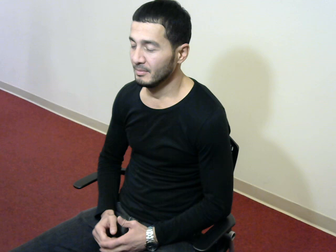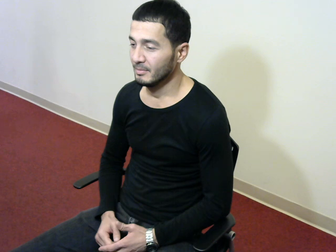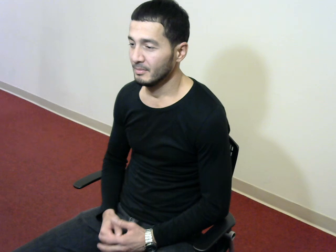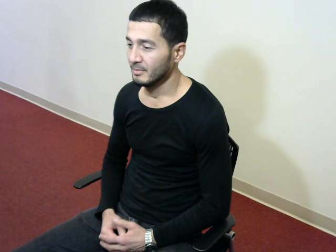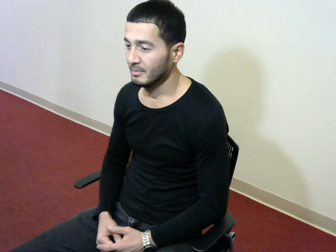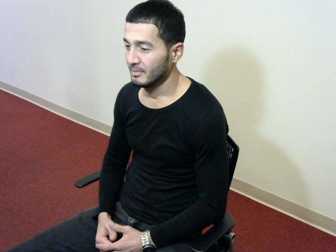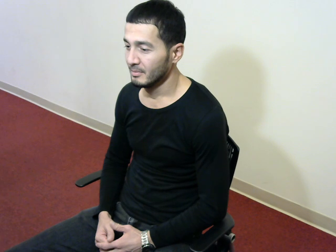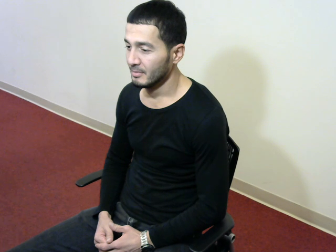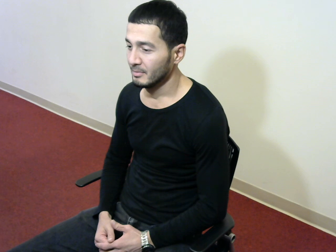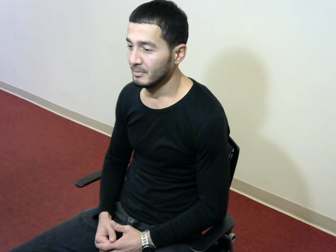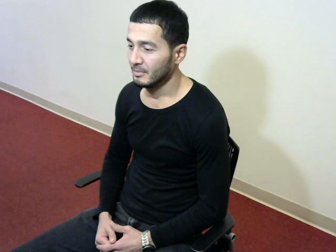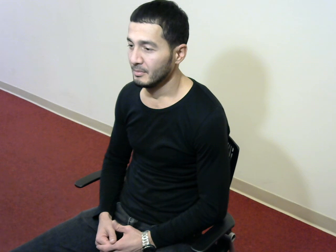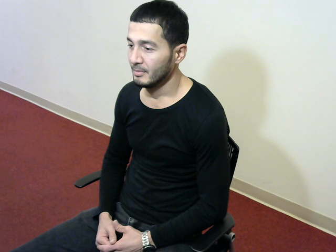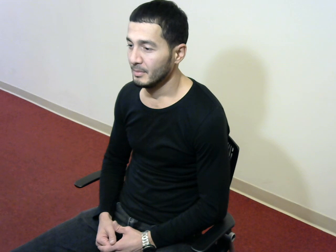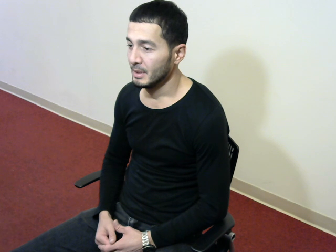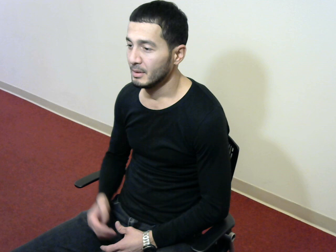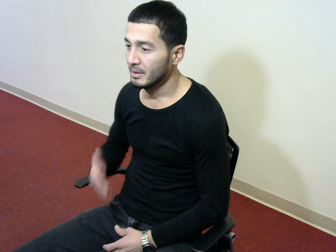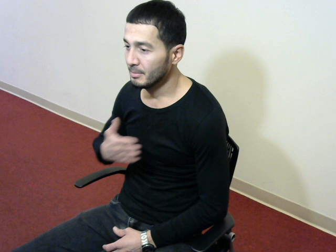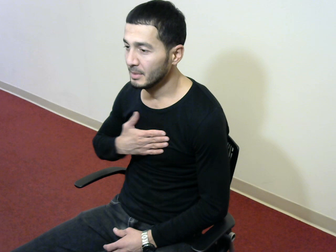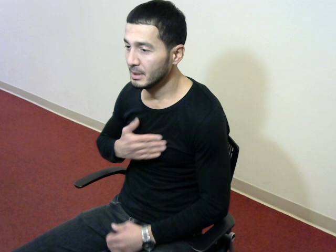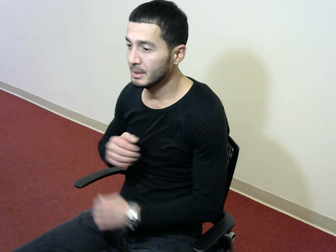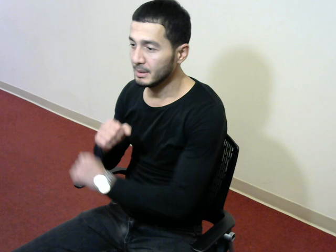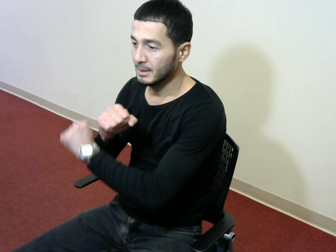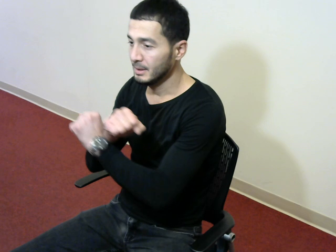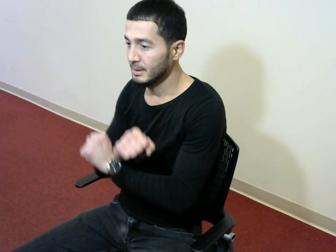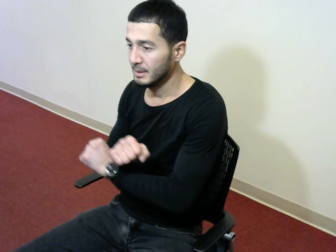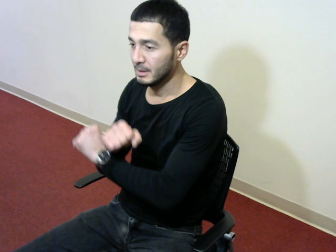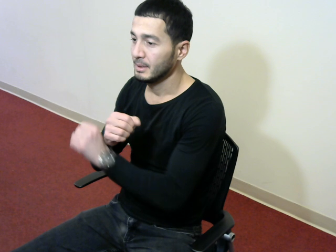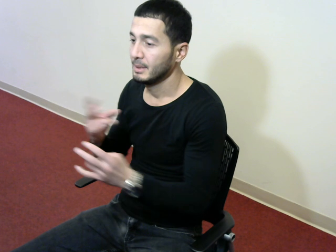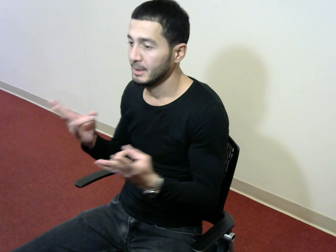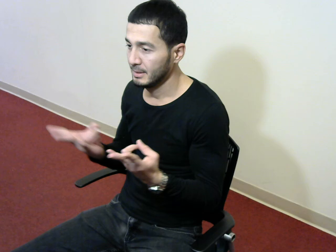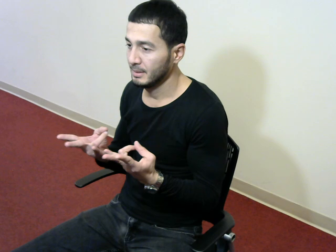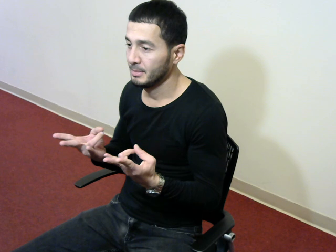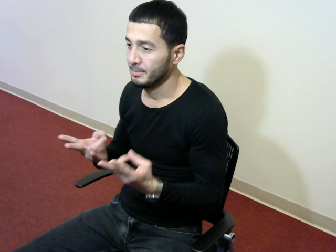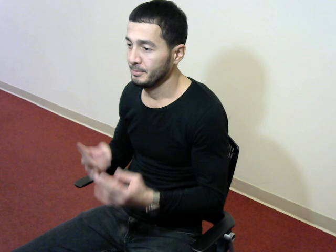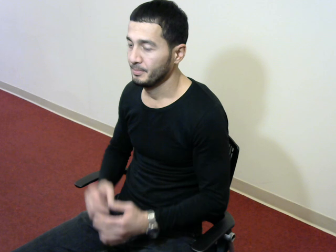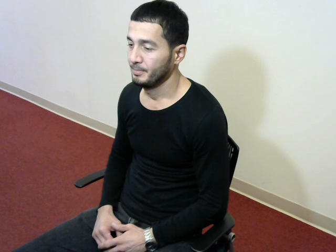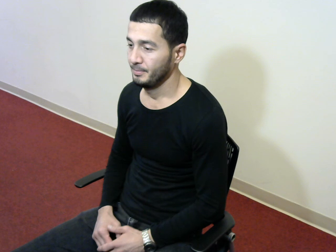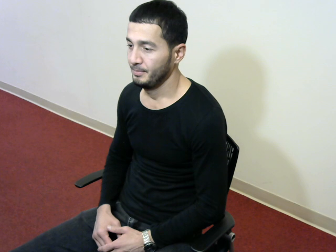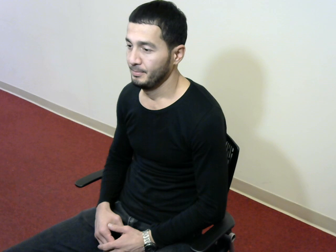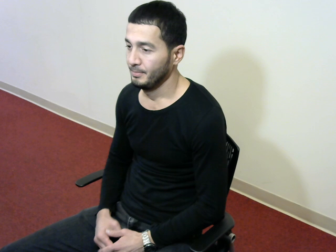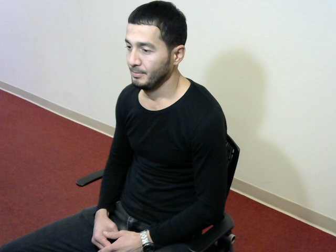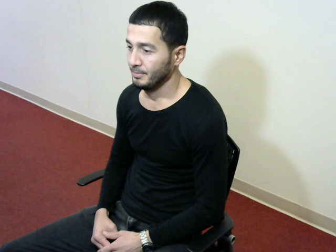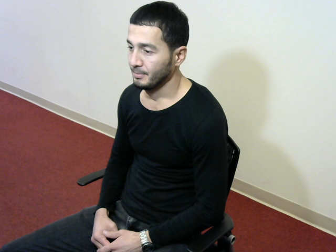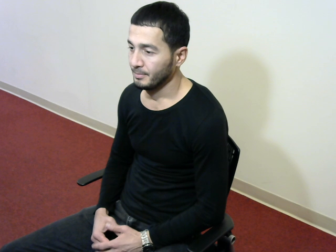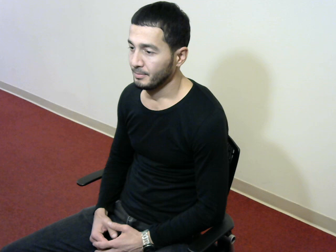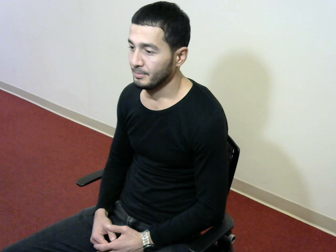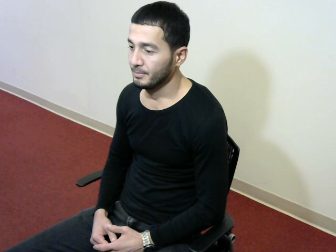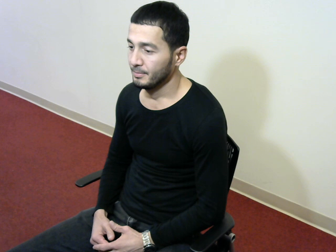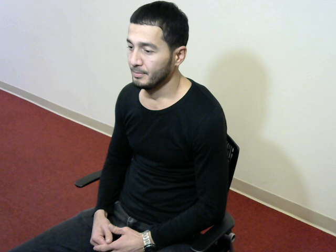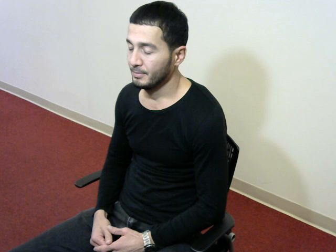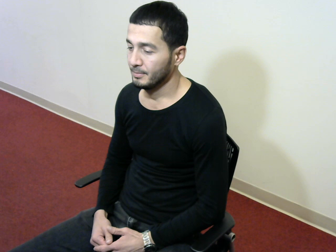Mənə istirahət etmək lazımdır